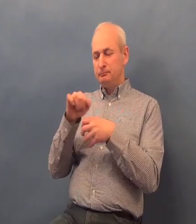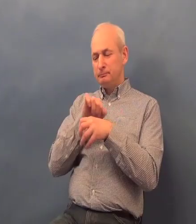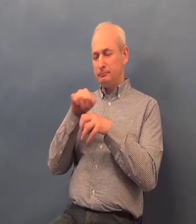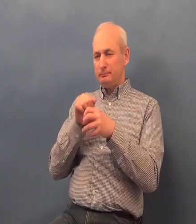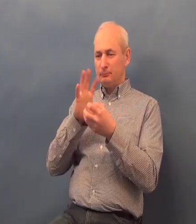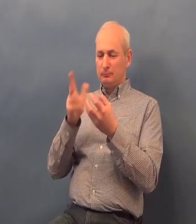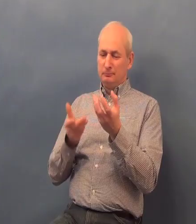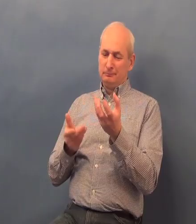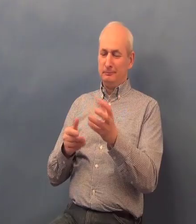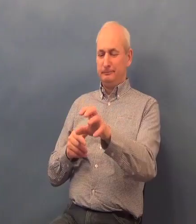Jest ładnie wyczyszczona, więc odkłada ją do kosza.